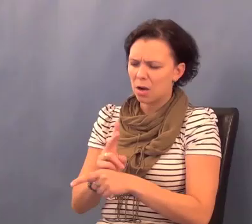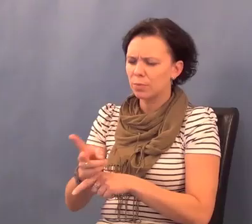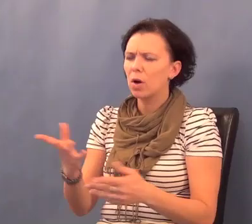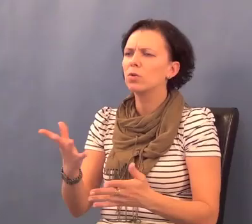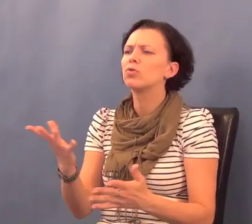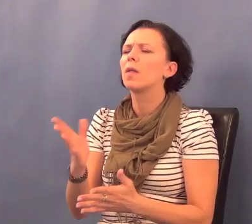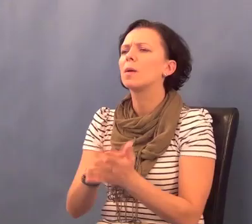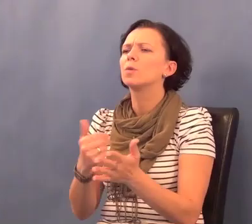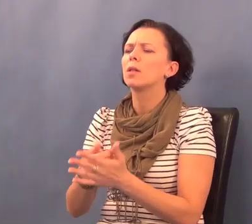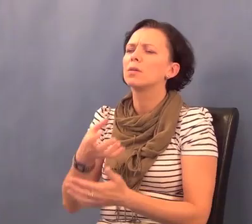Gdzie na przykład?